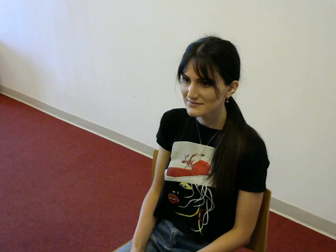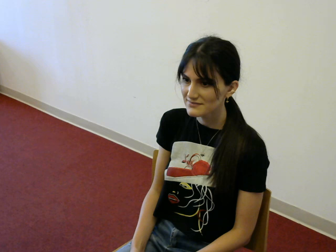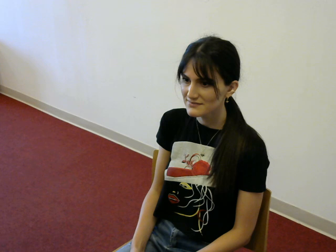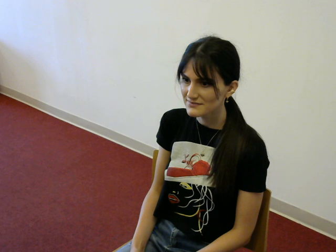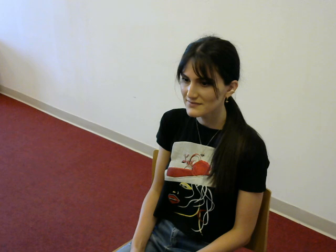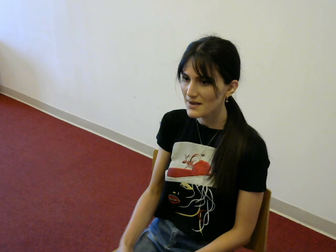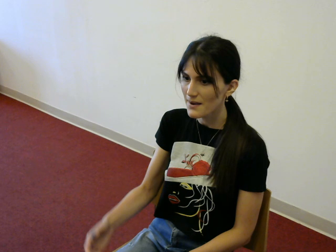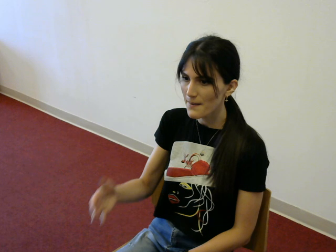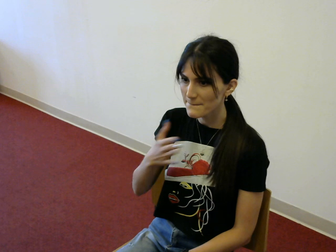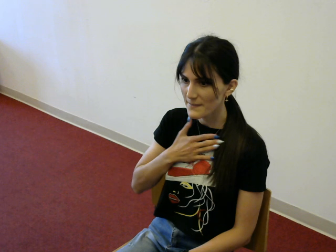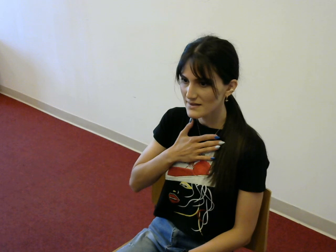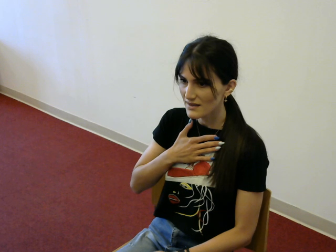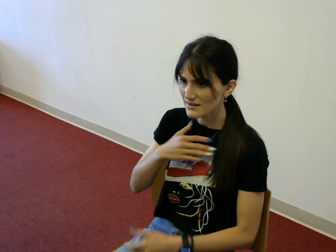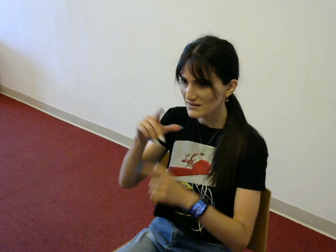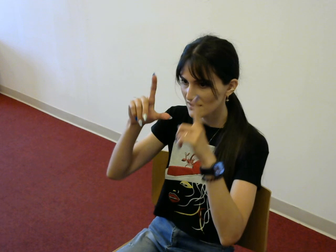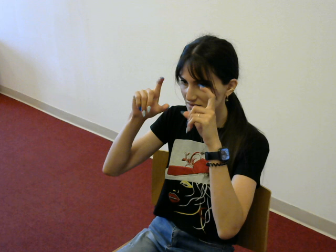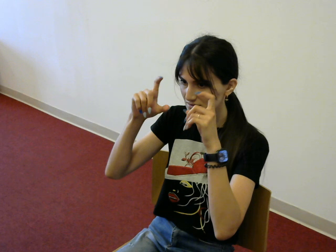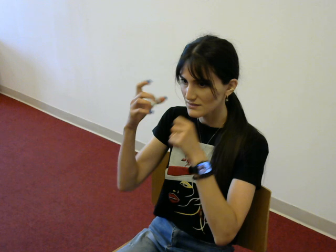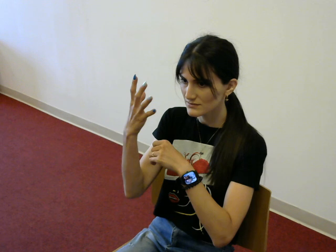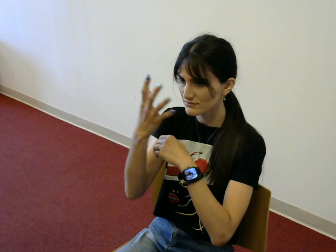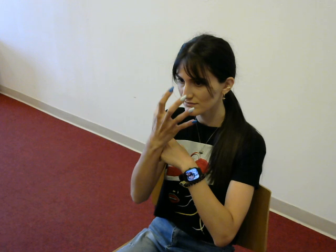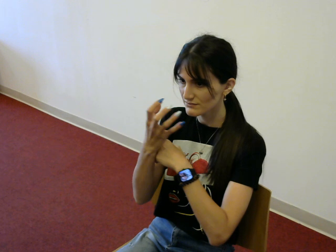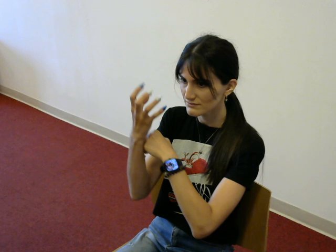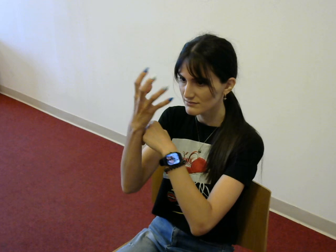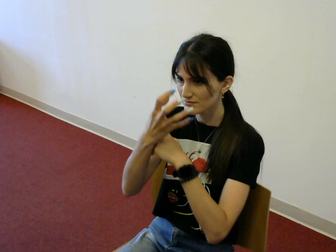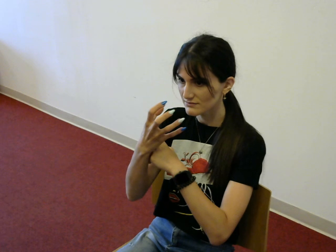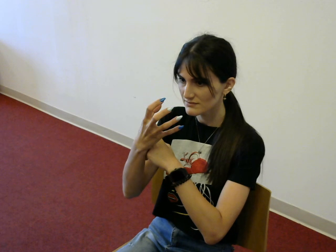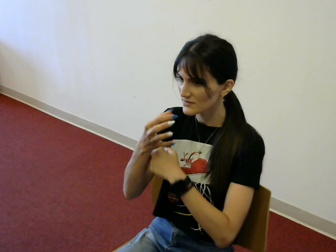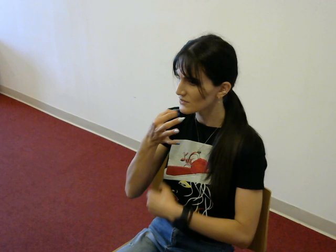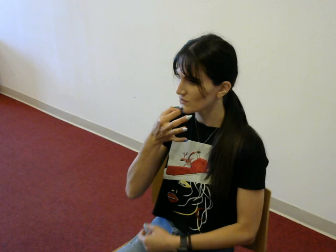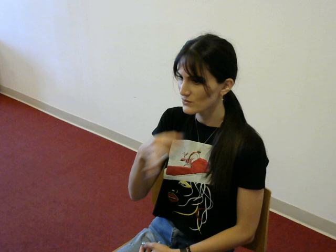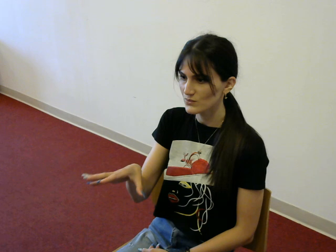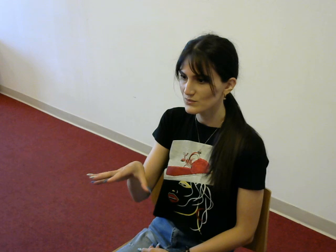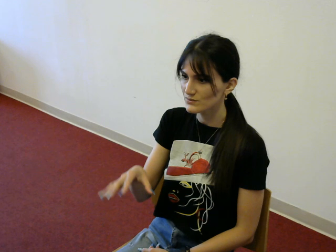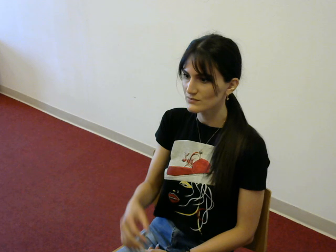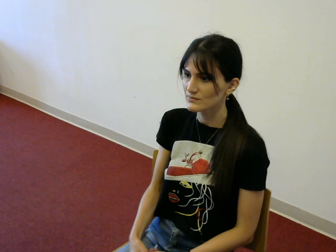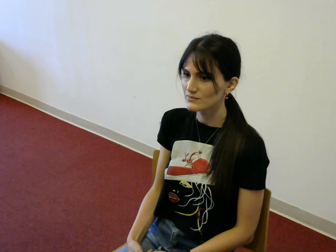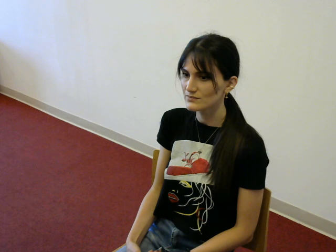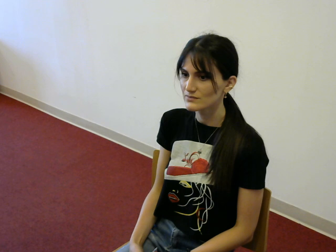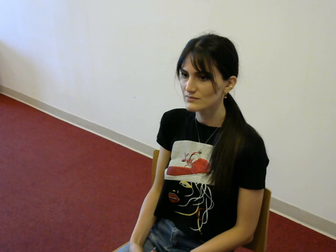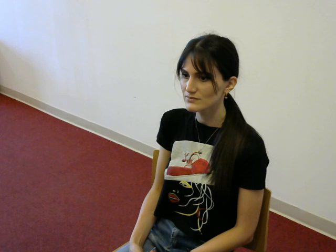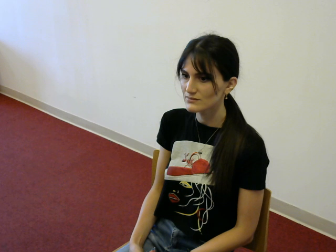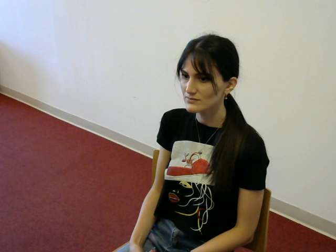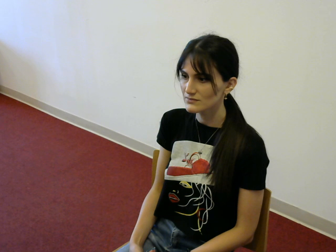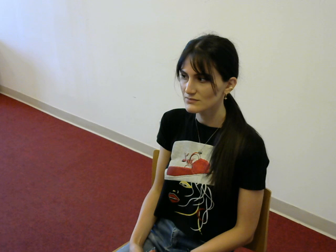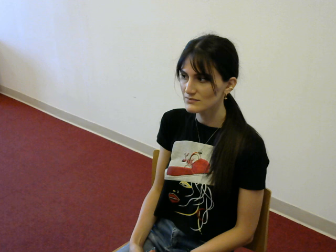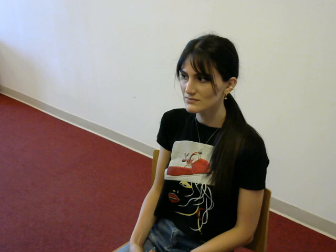Mənim şəkil çəkdirməkdən xoşum gəlir